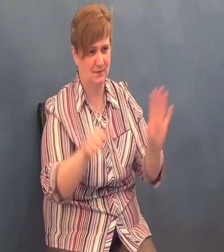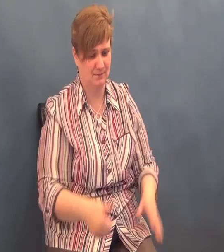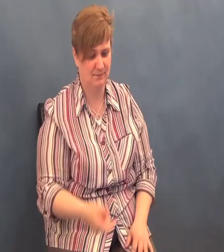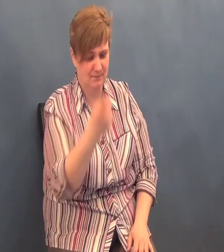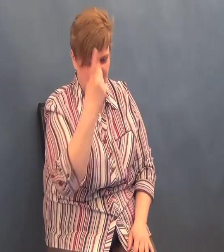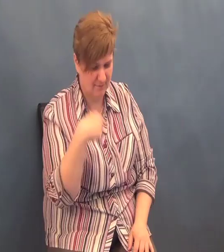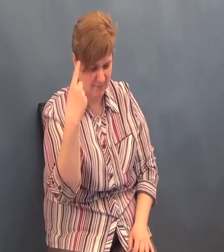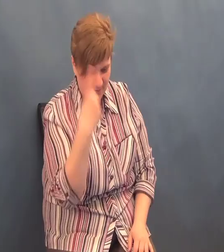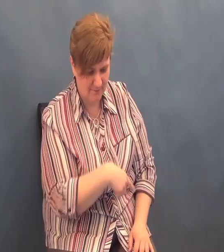Odpadam.